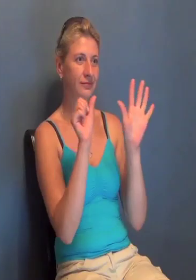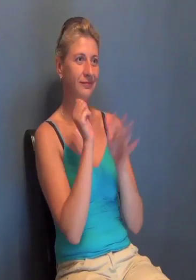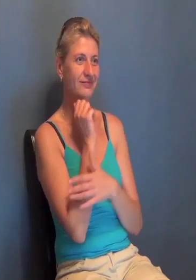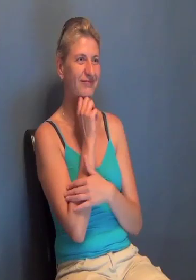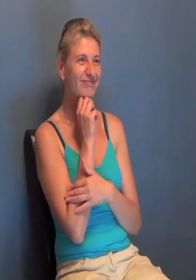Szósta.